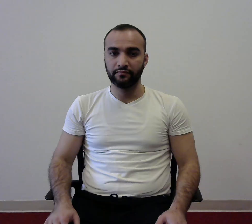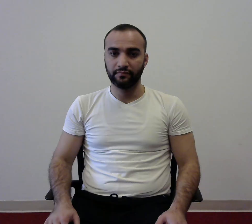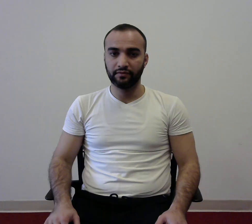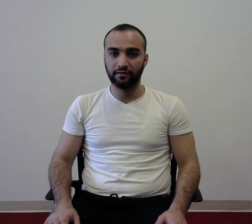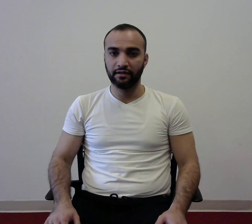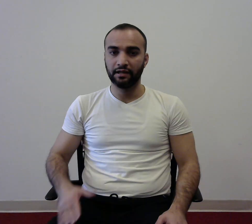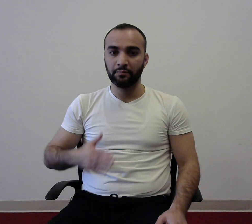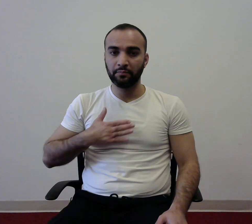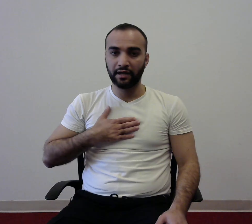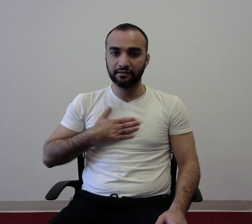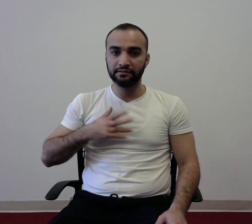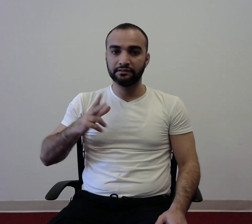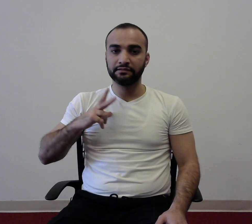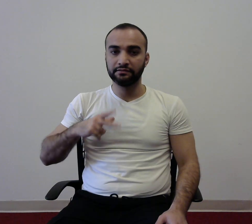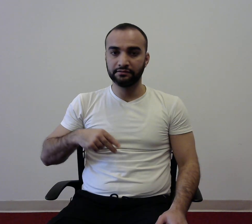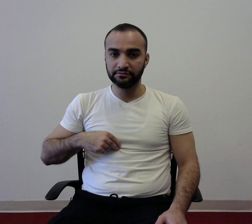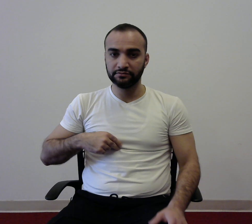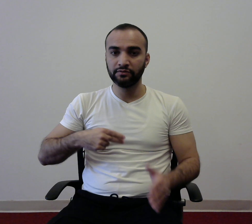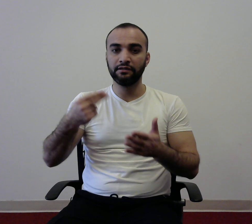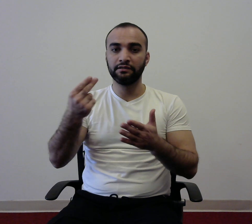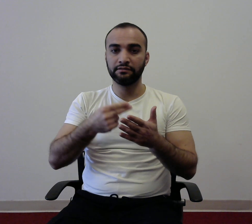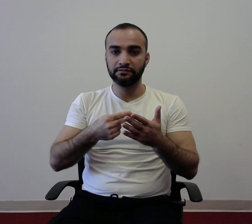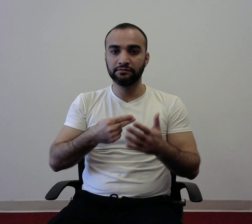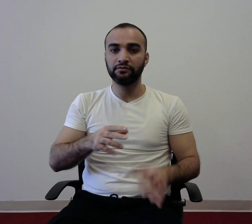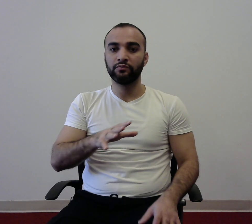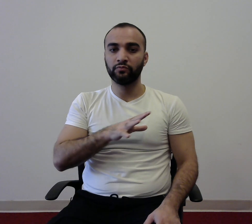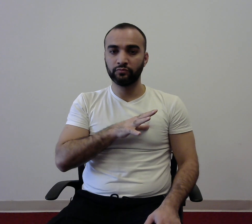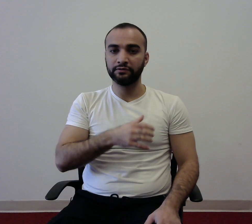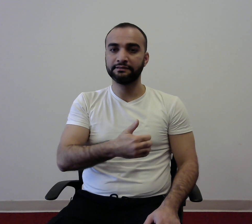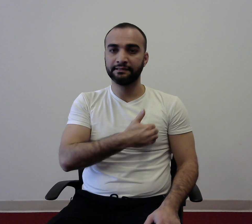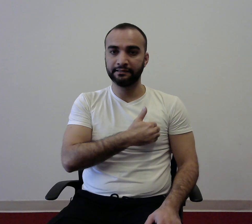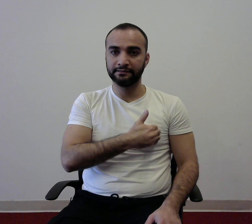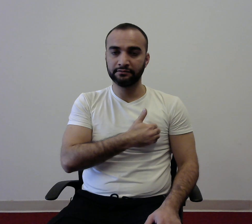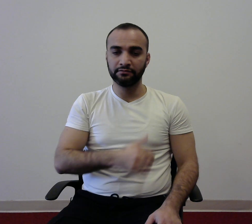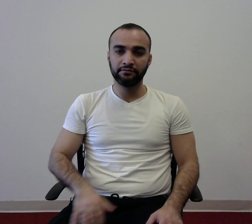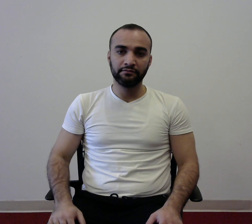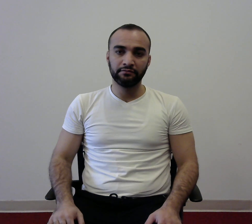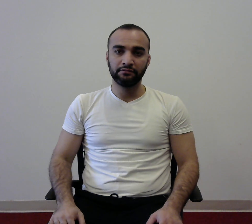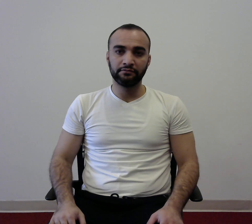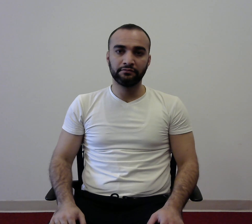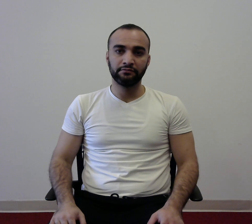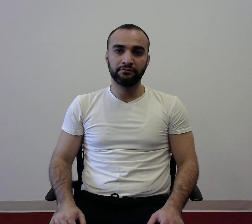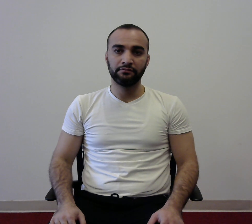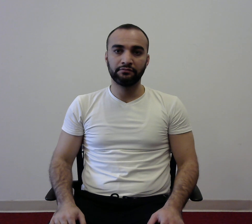Mənim qızım rəssam olmaq istəyir